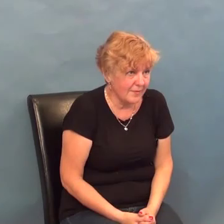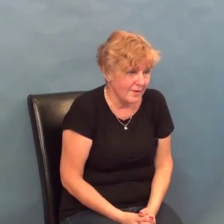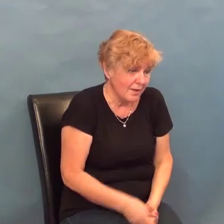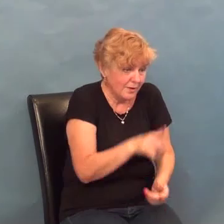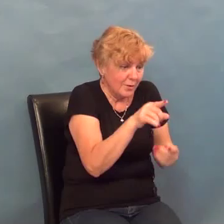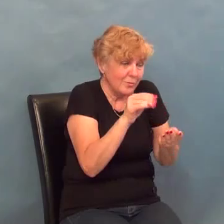Zapisz sobie.